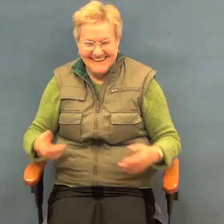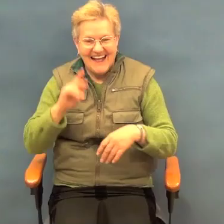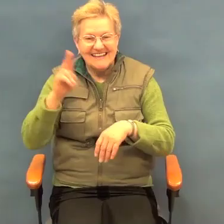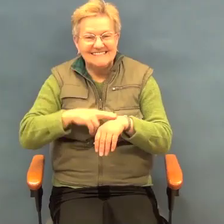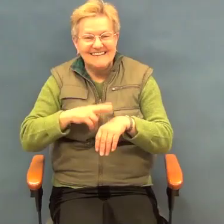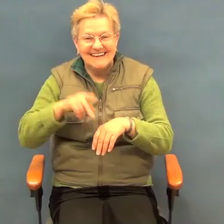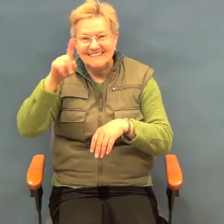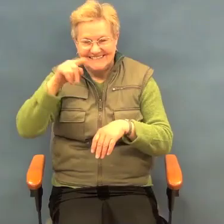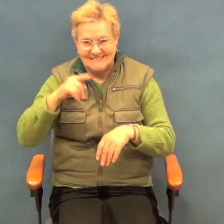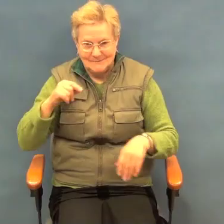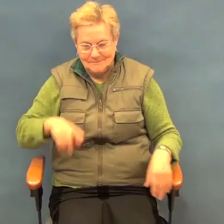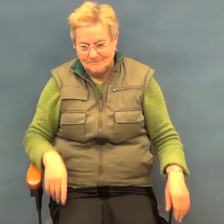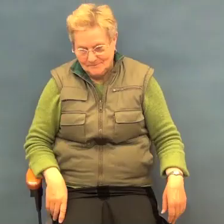Zegar ścienny.